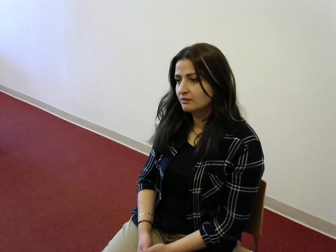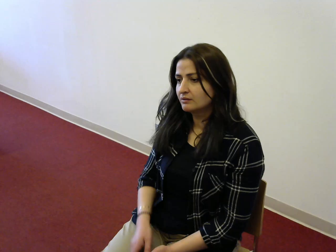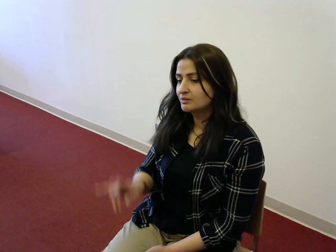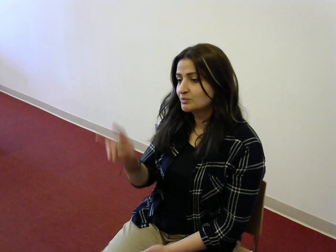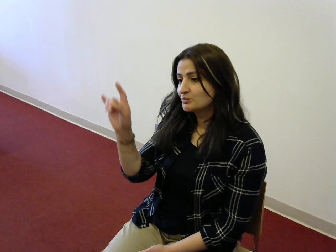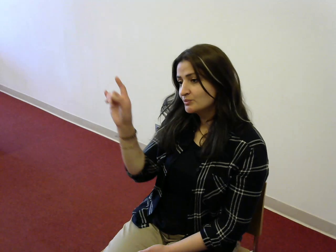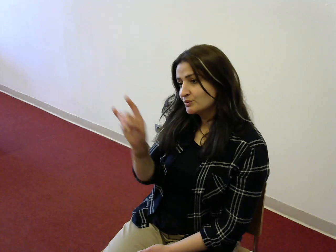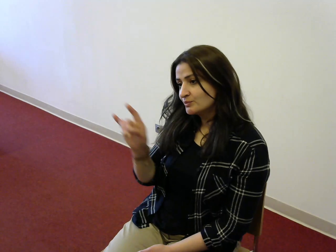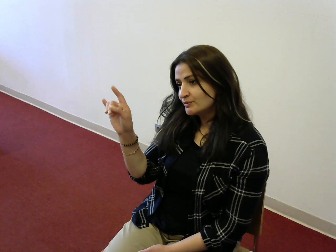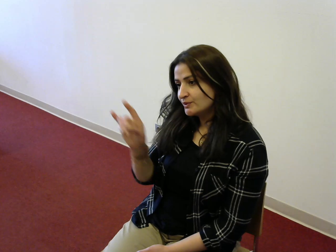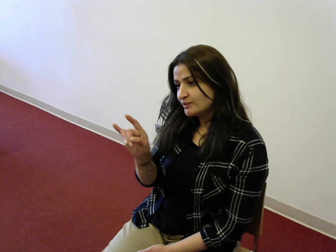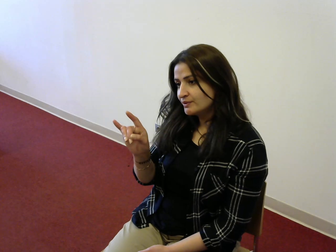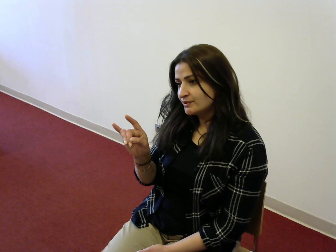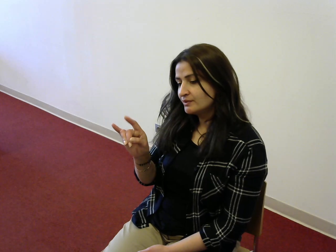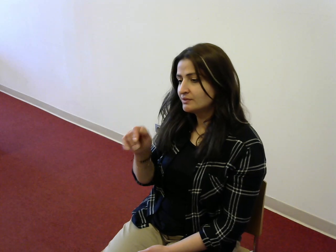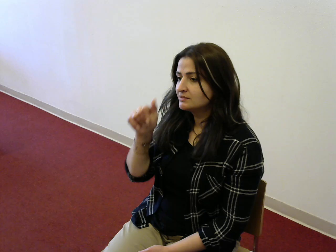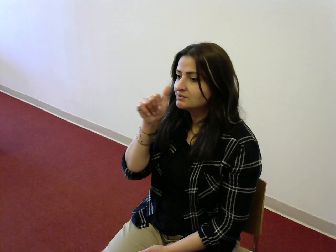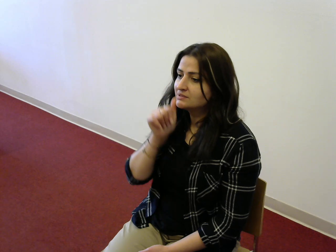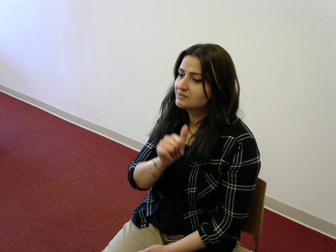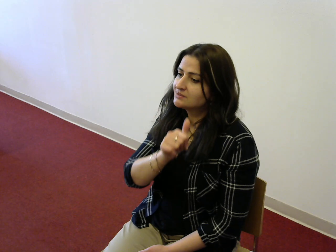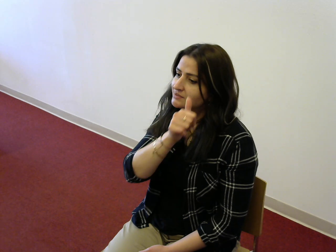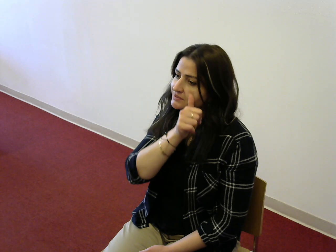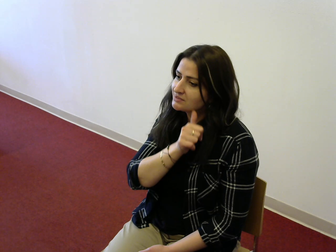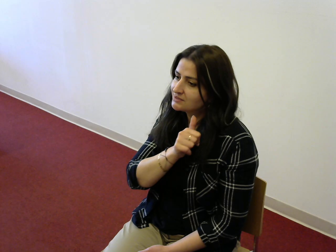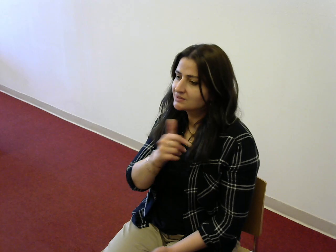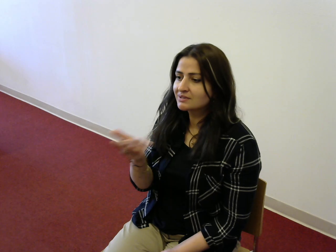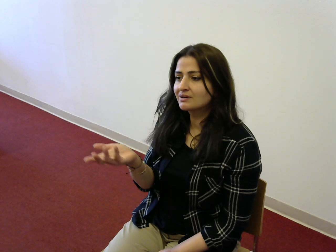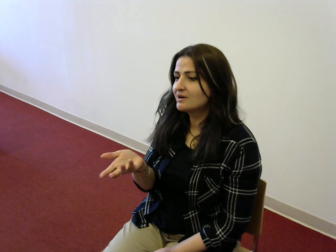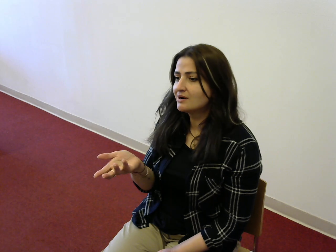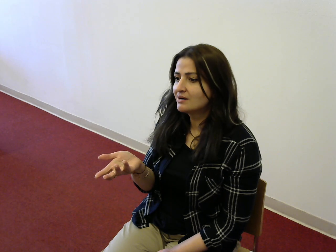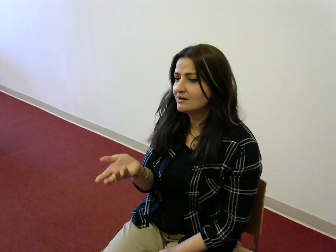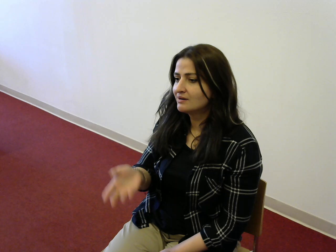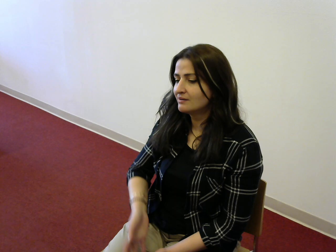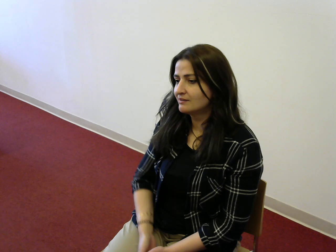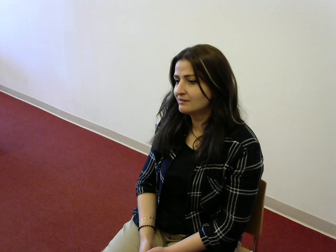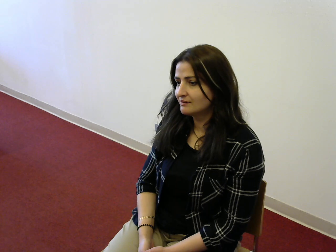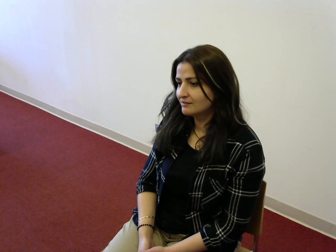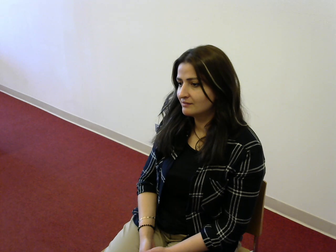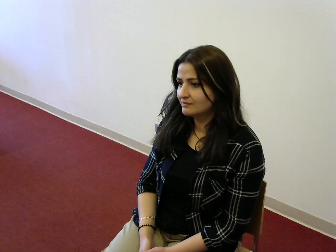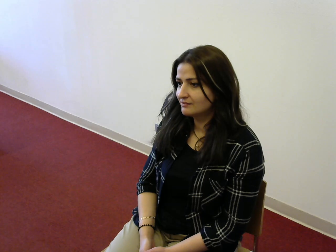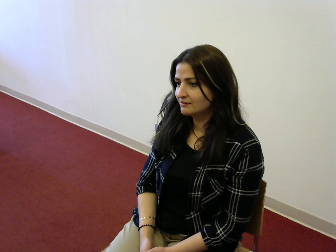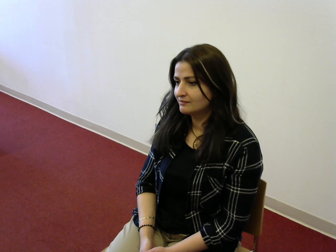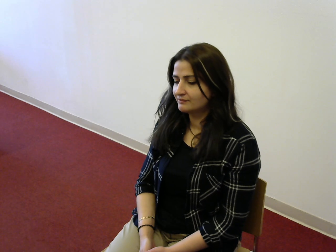WiFi-ın parolu nədir?